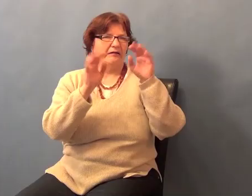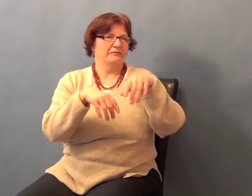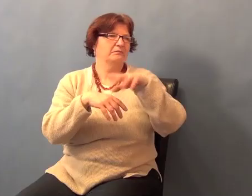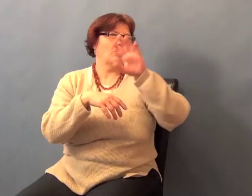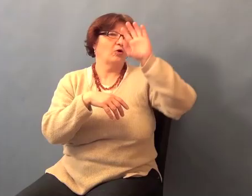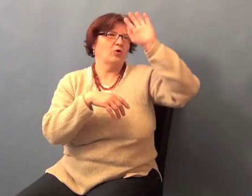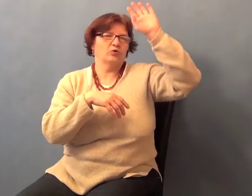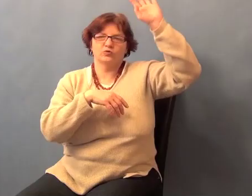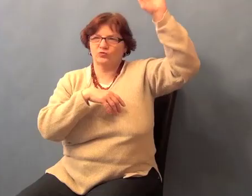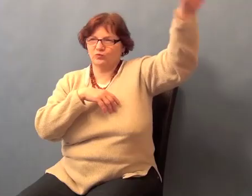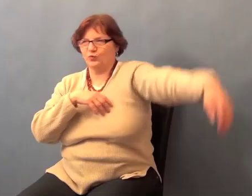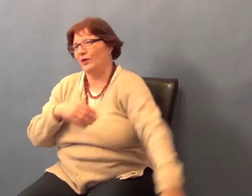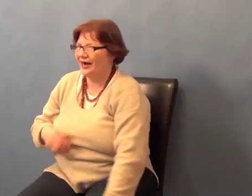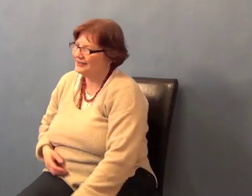Poszli.